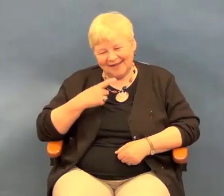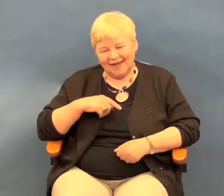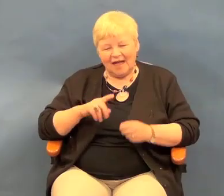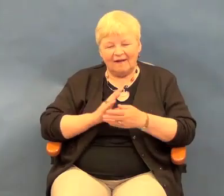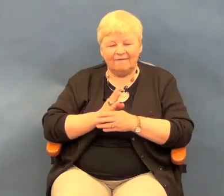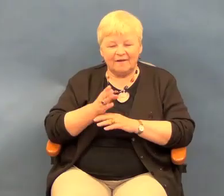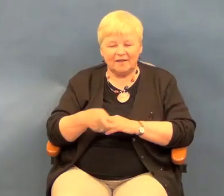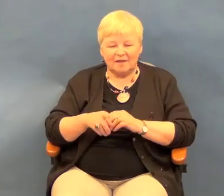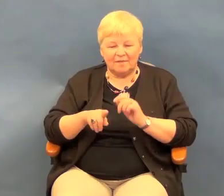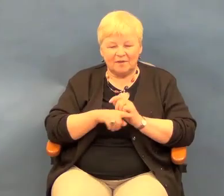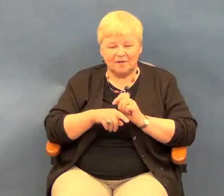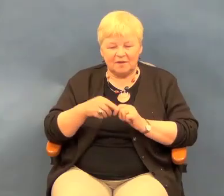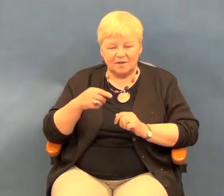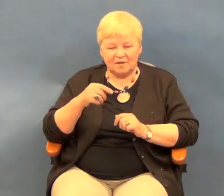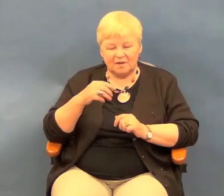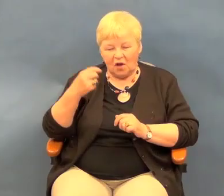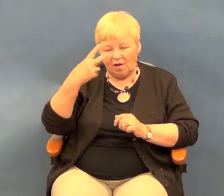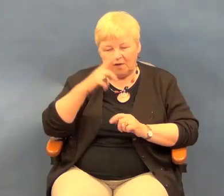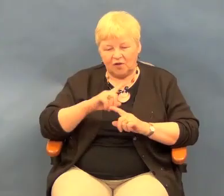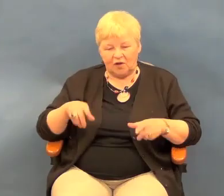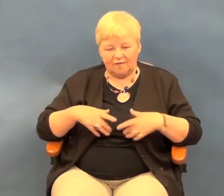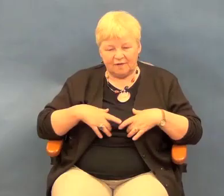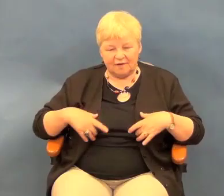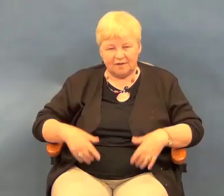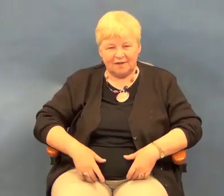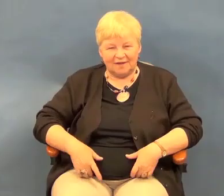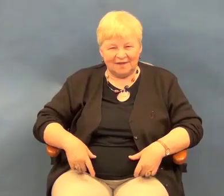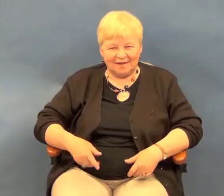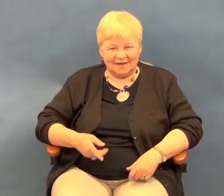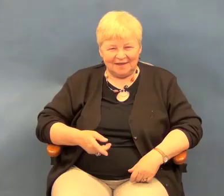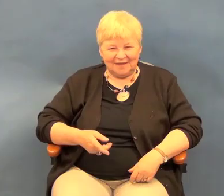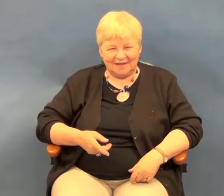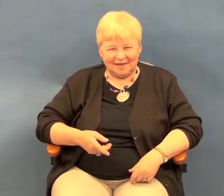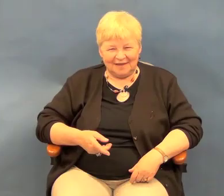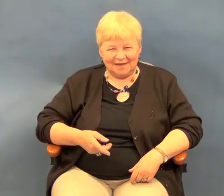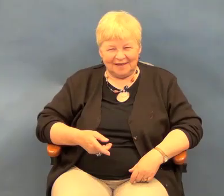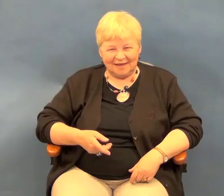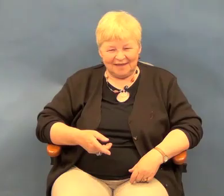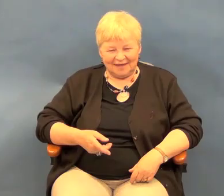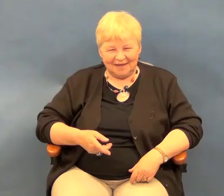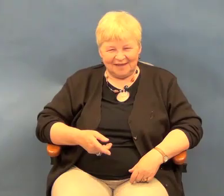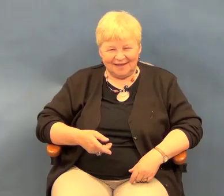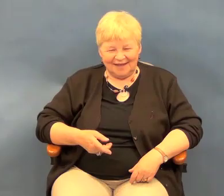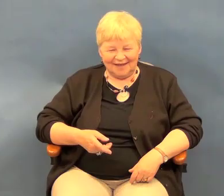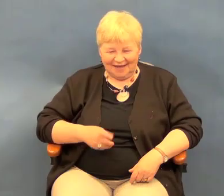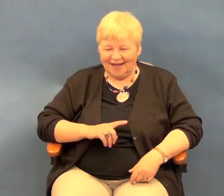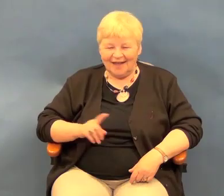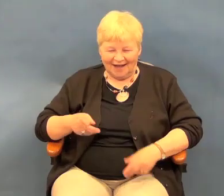Acha, nie wolno iść się opalać w kostiumie kąpielowym.